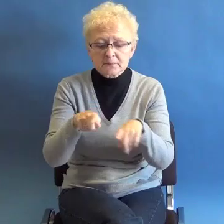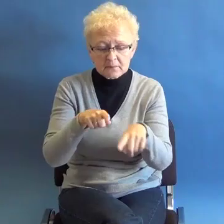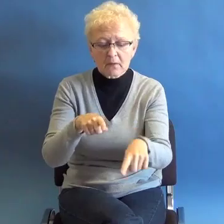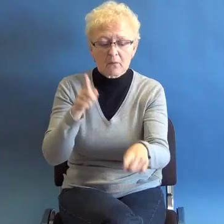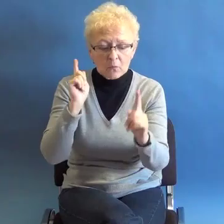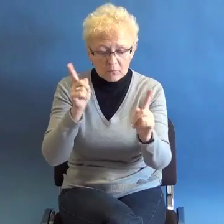Uwaga, nie wolno.